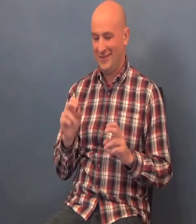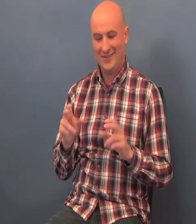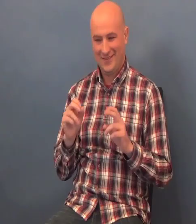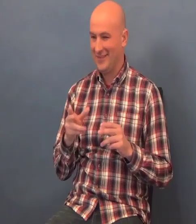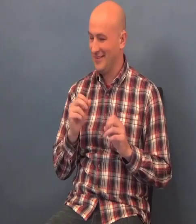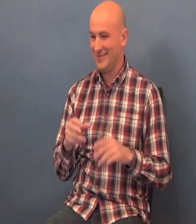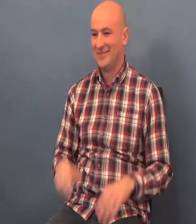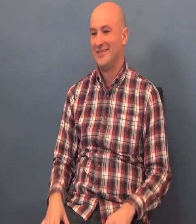Okej, okej.